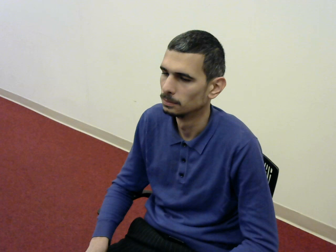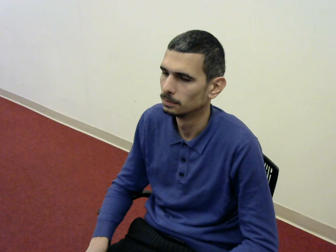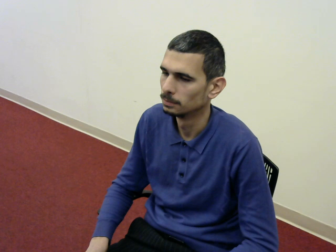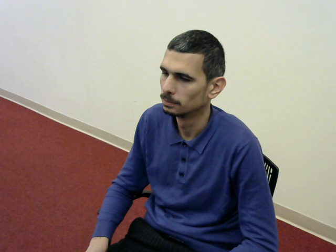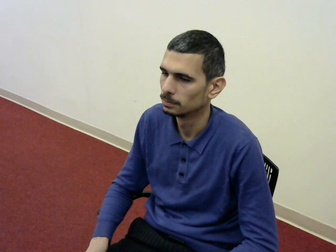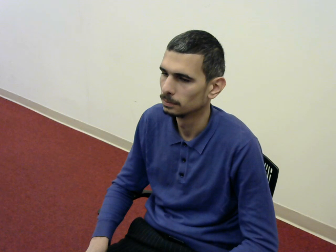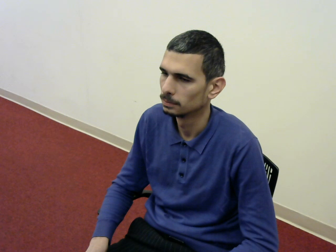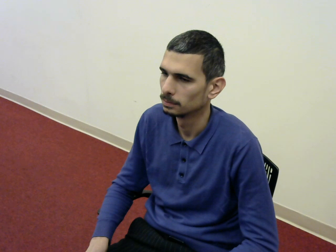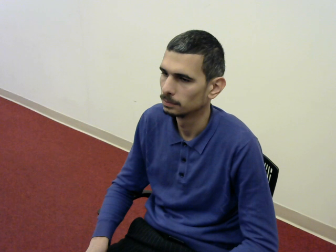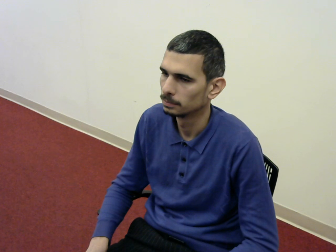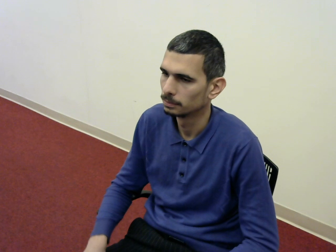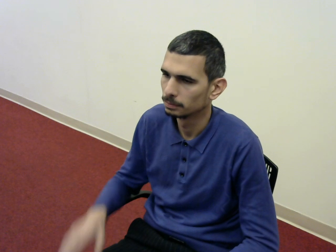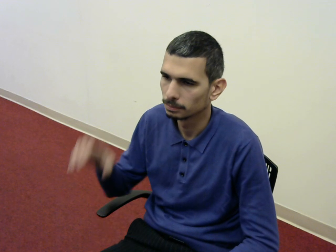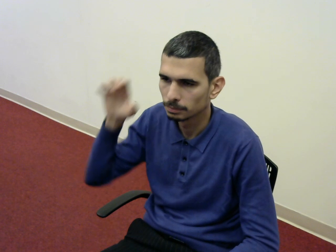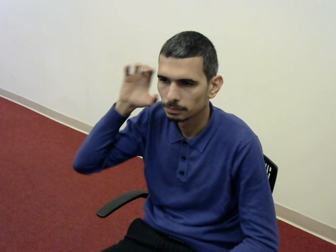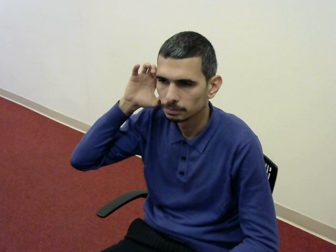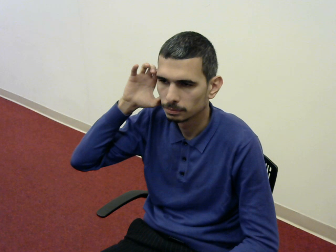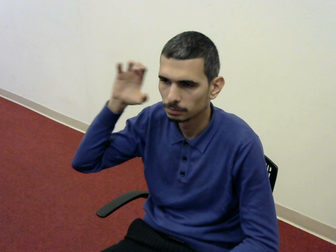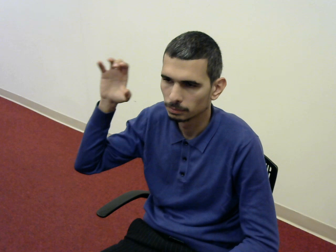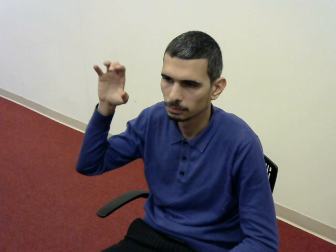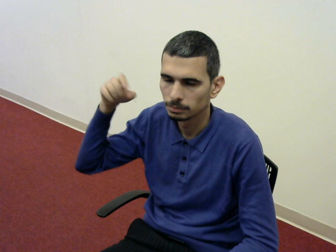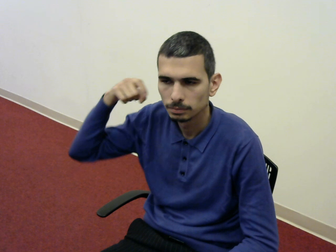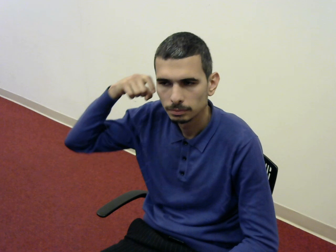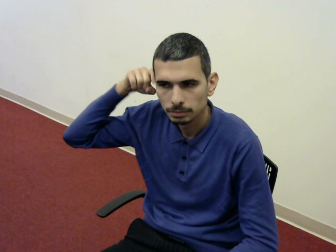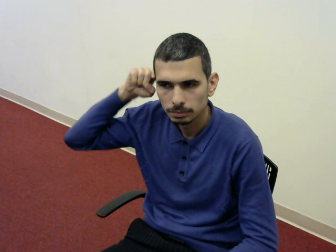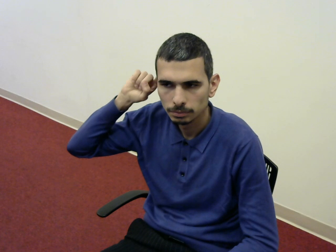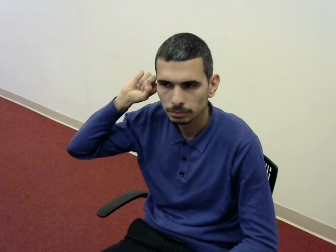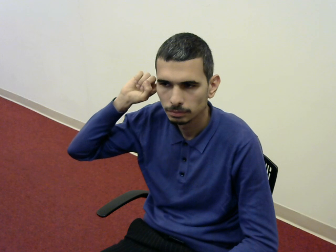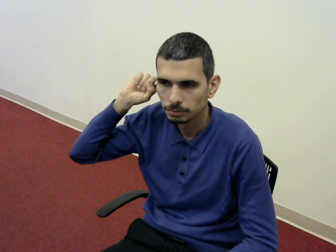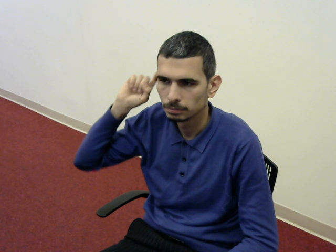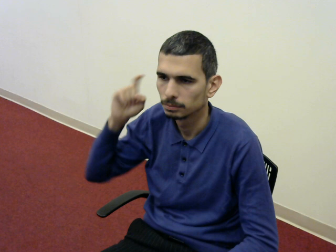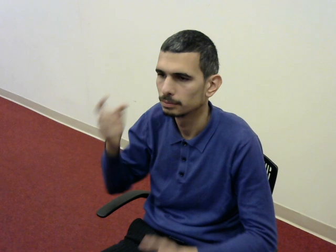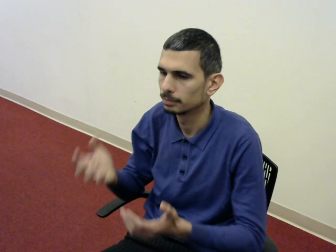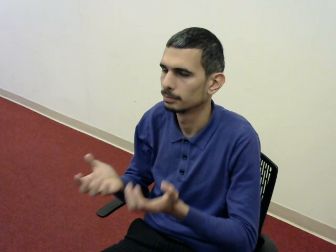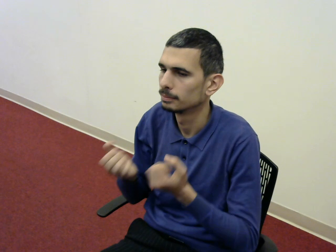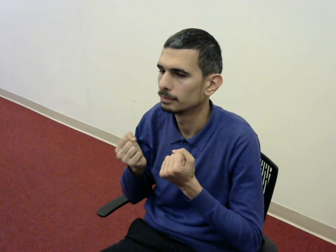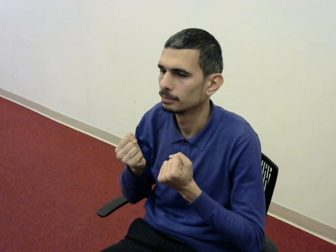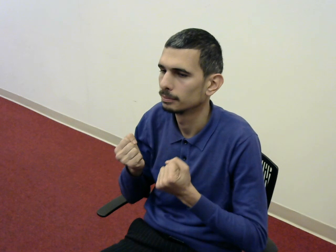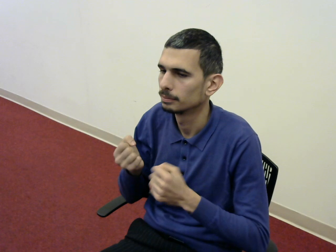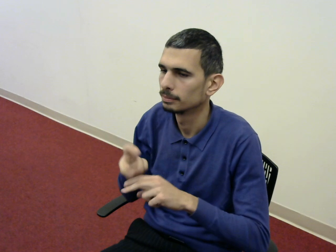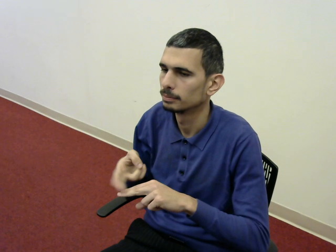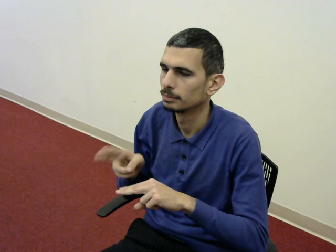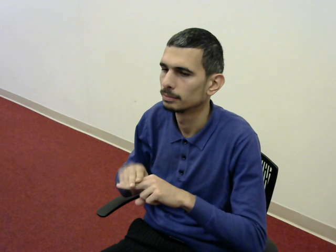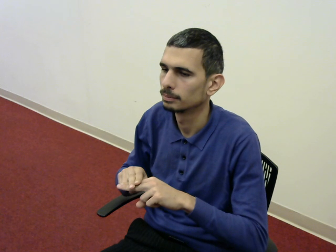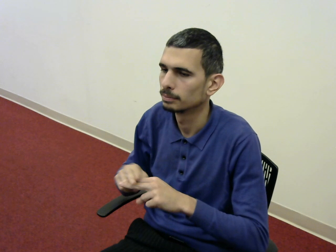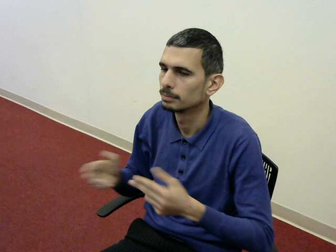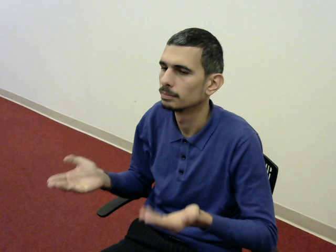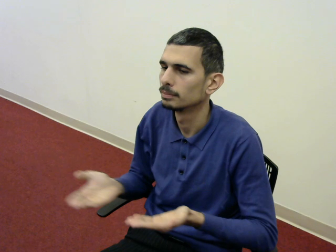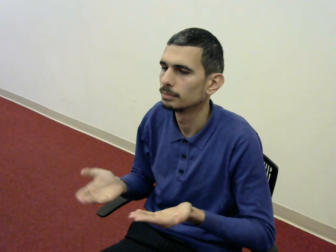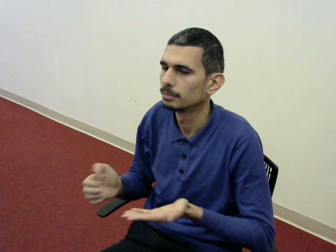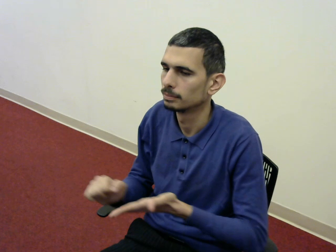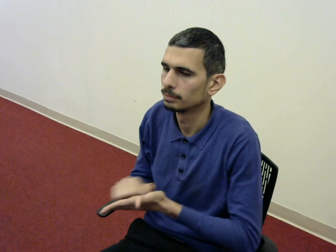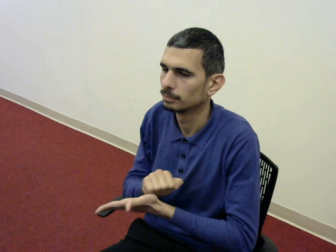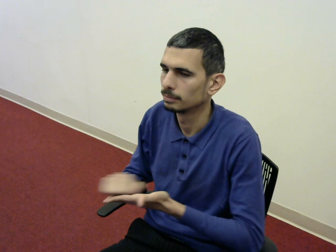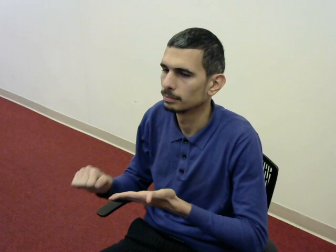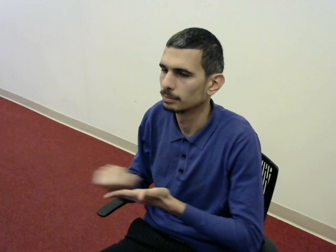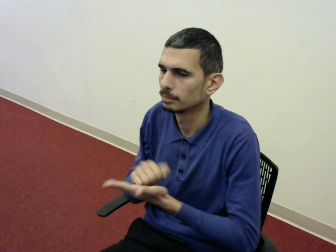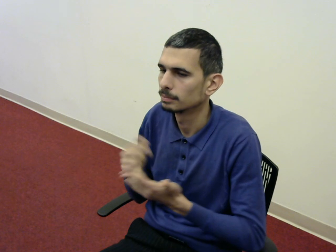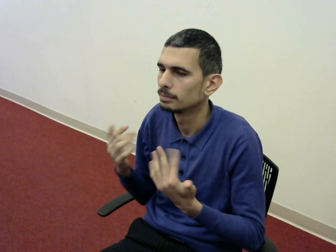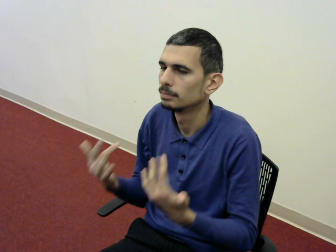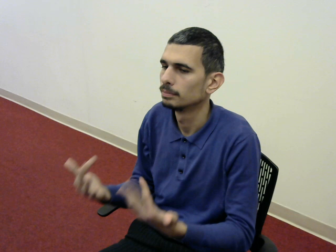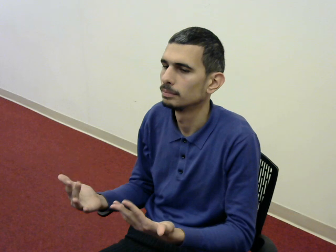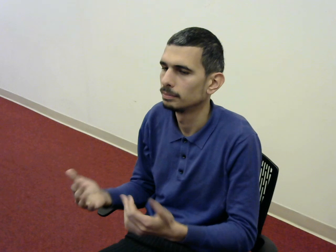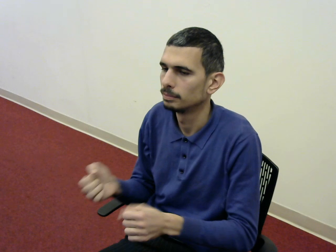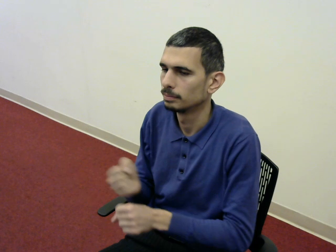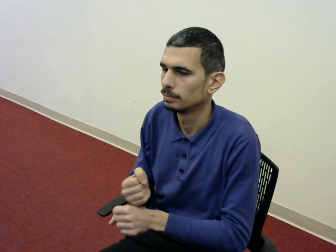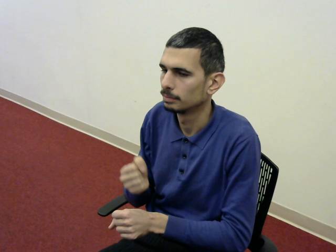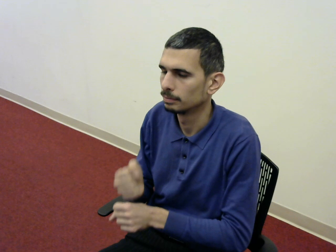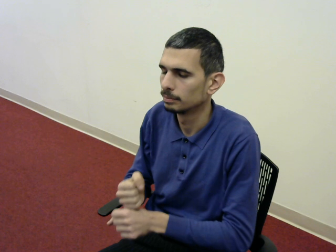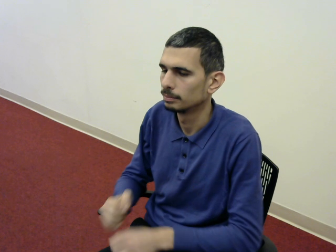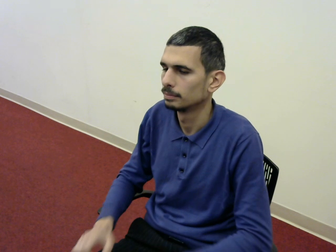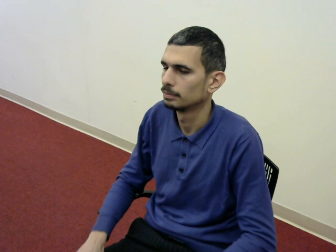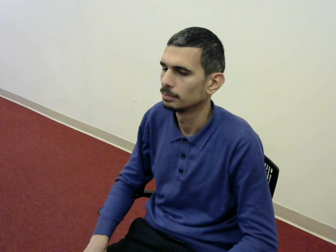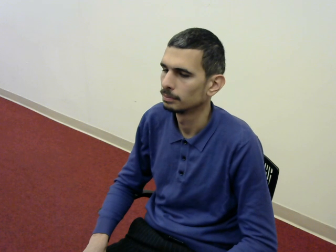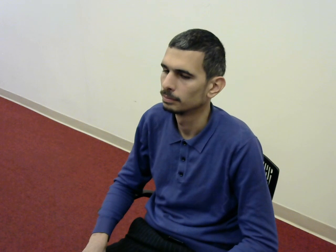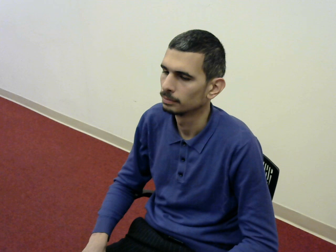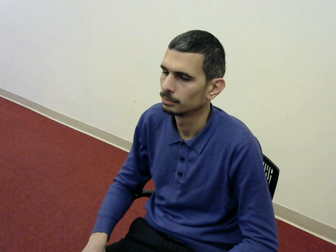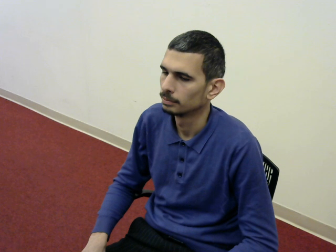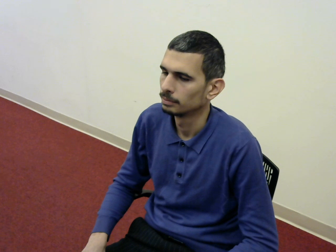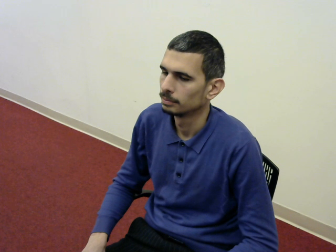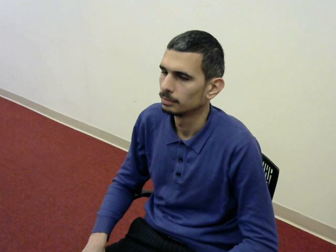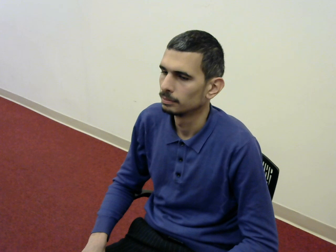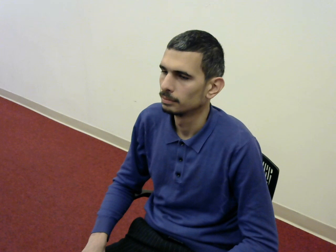Eşitmə aparatı alınması üçün hansı sənədlər tələb edilir?